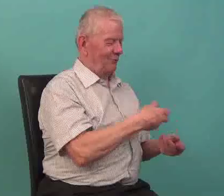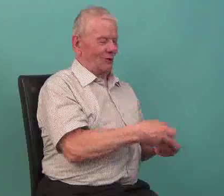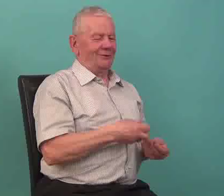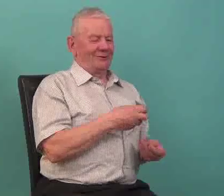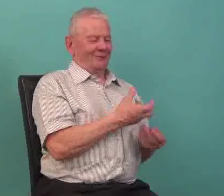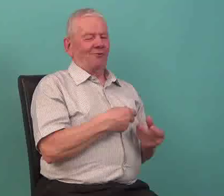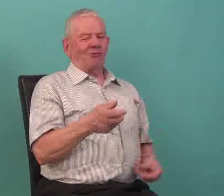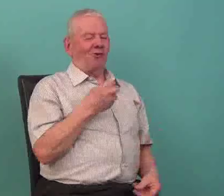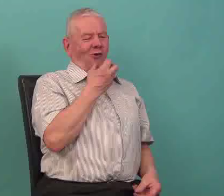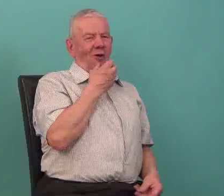Chłopcy jedzą gruszki.